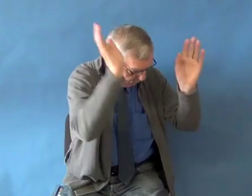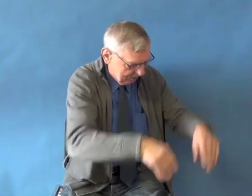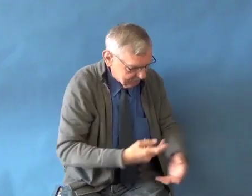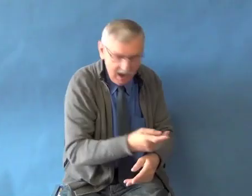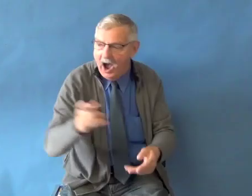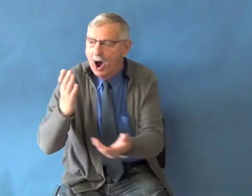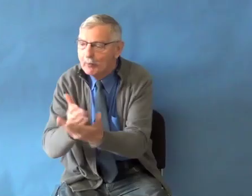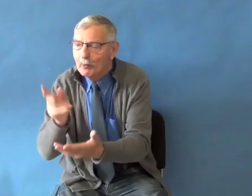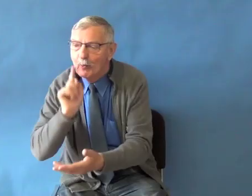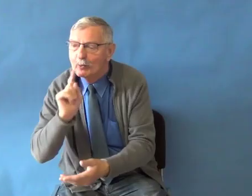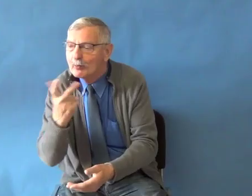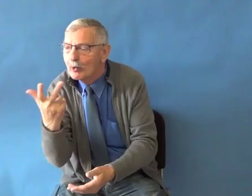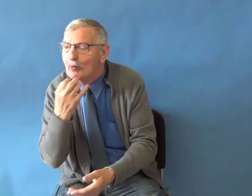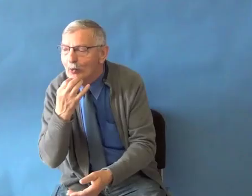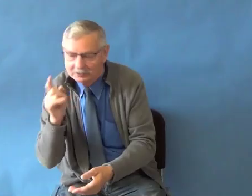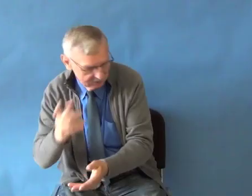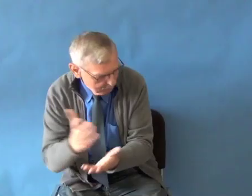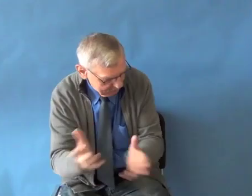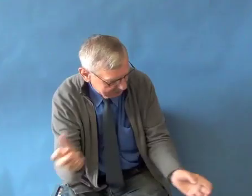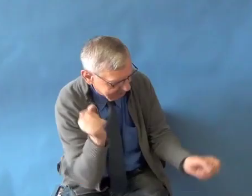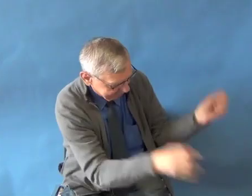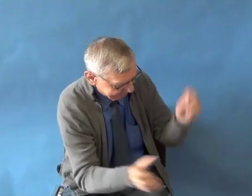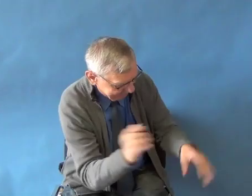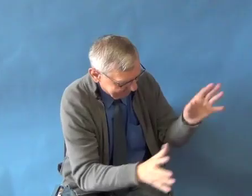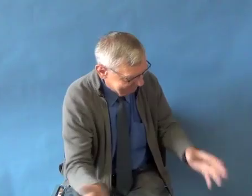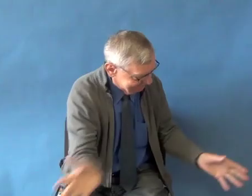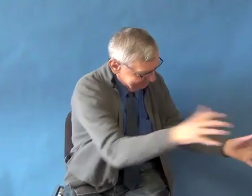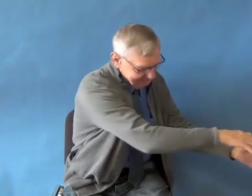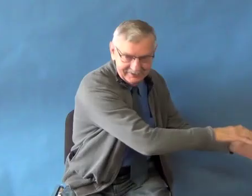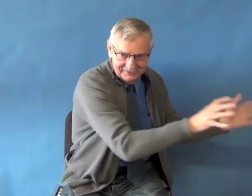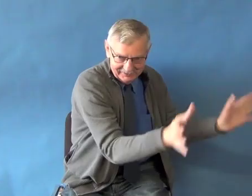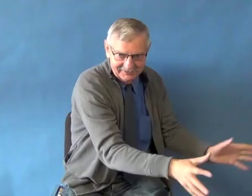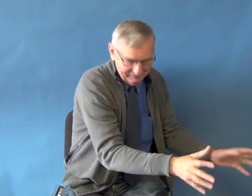Trzech młodych chłopców pomogło zbierać do kosza owoce.